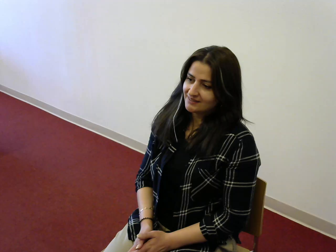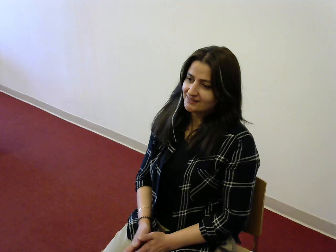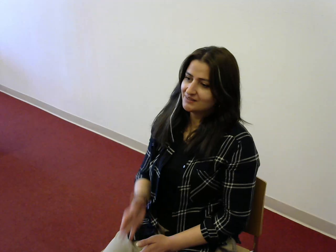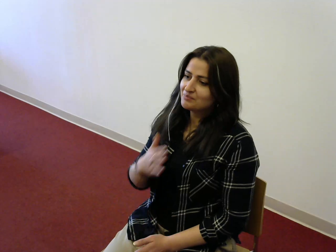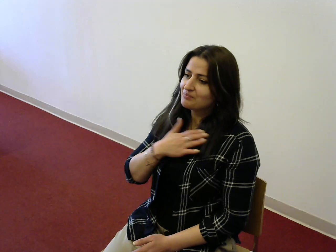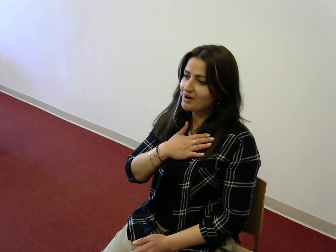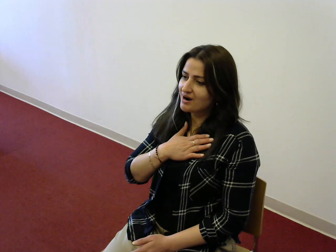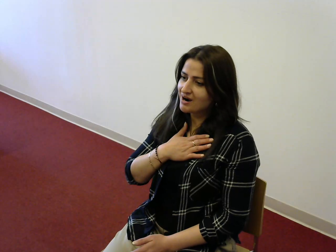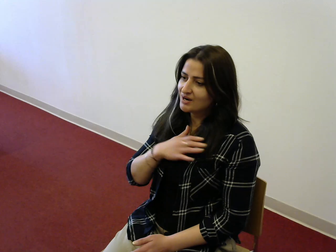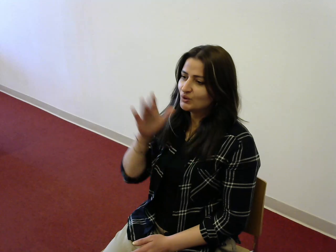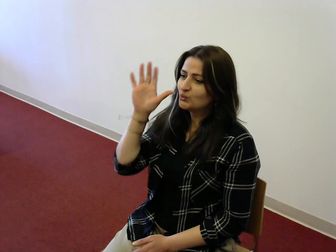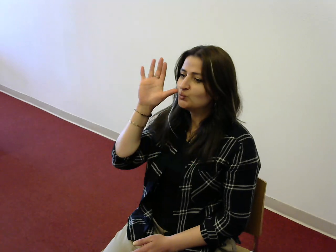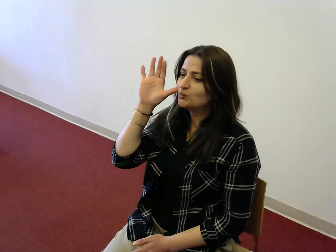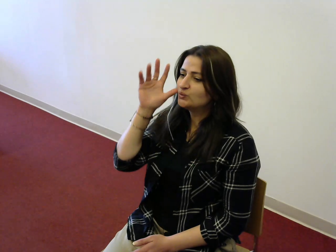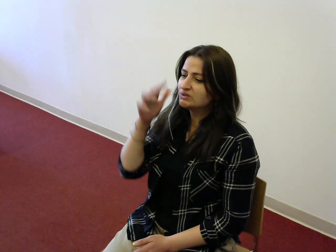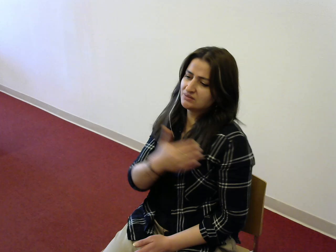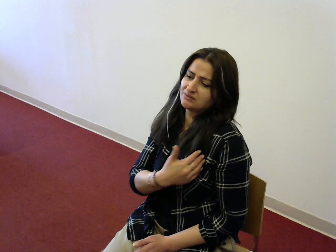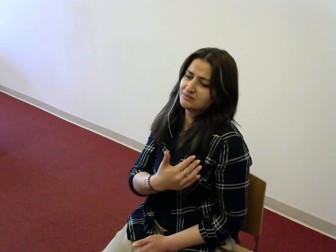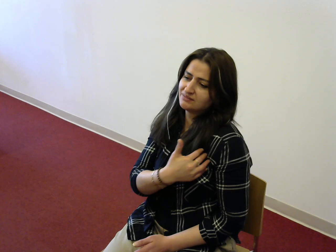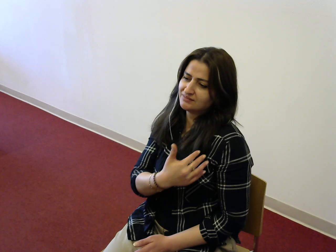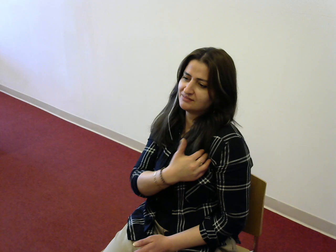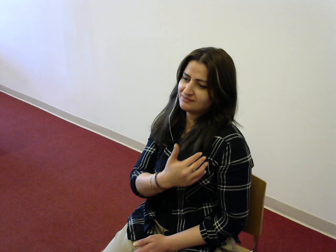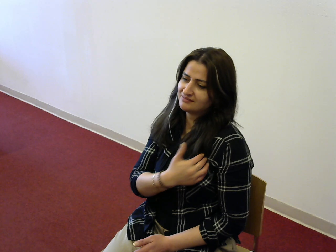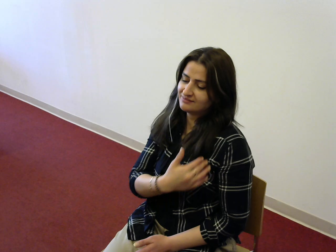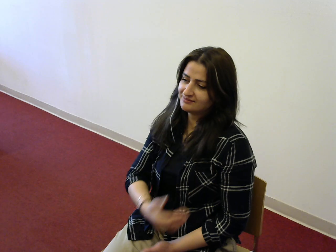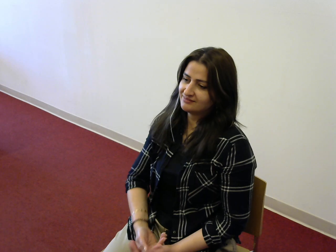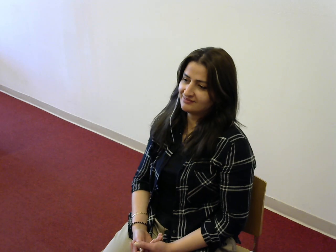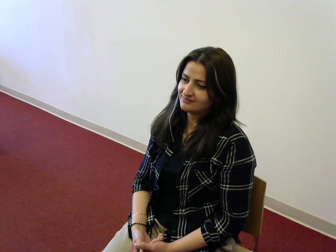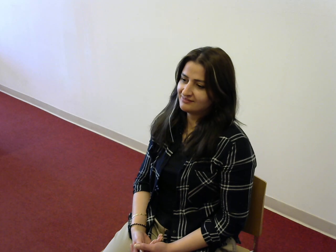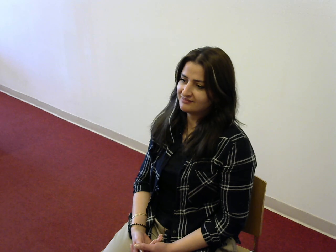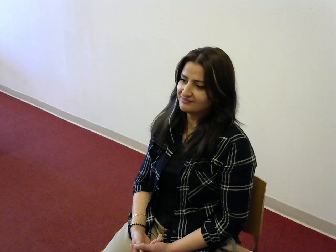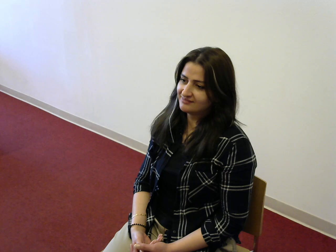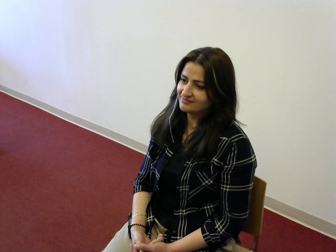Mən su istəyirəm